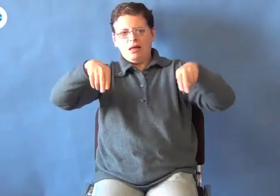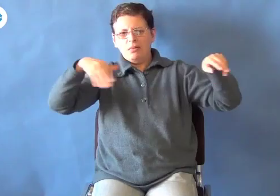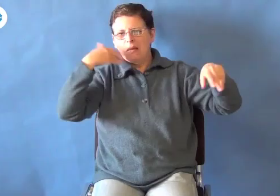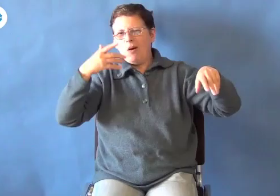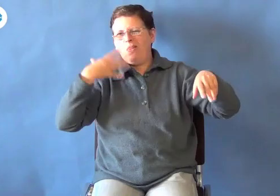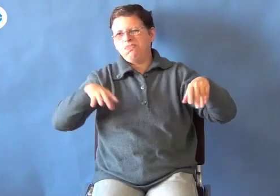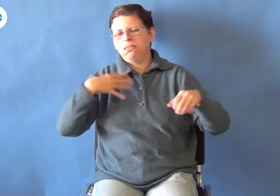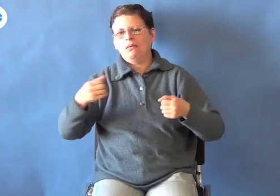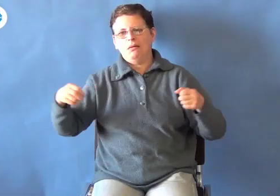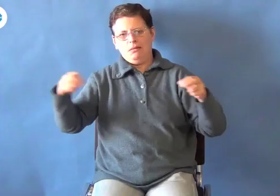Nie ma pasów, ale przechodzą mimo to.